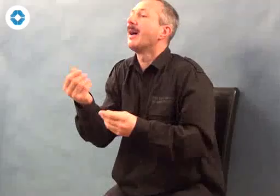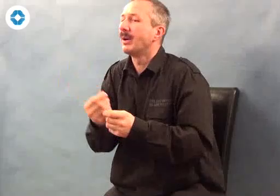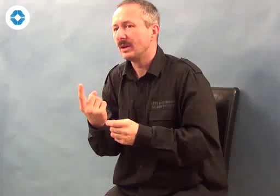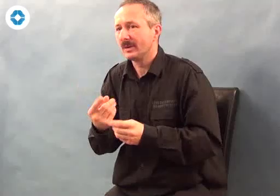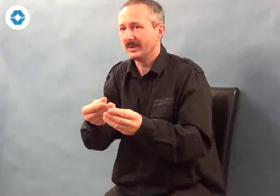Daje mu.